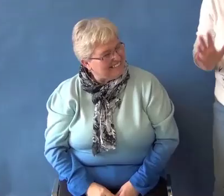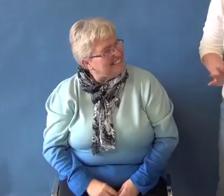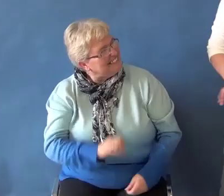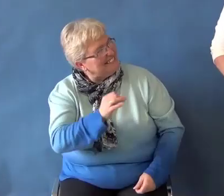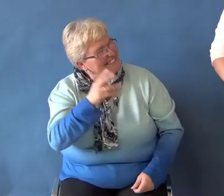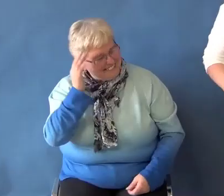Nie małe.